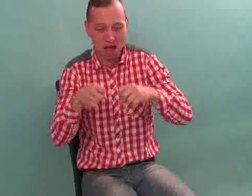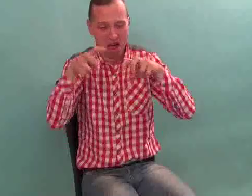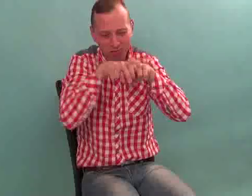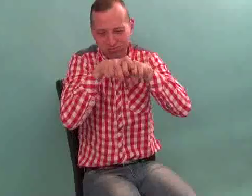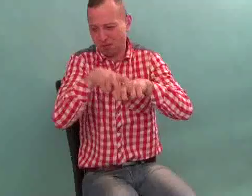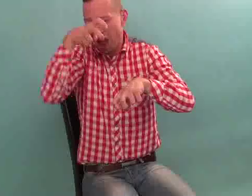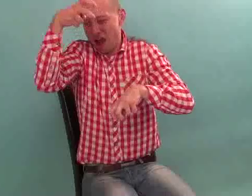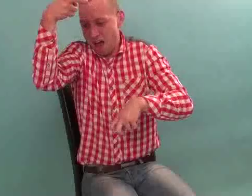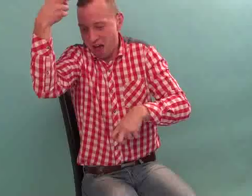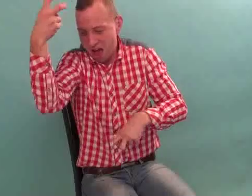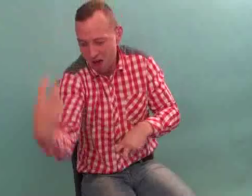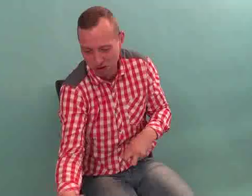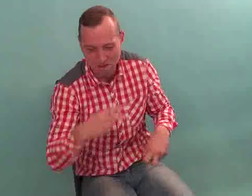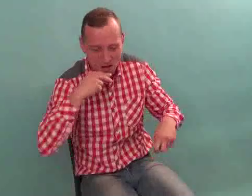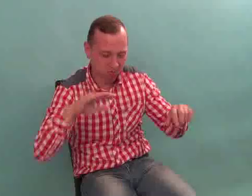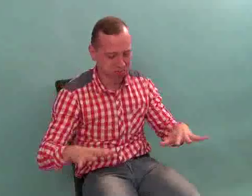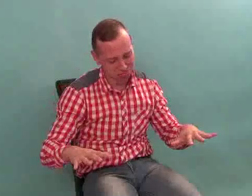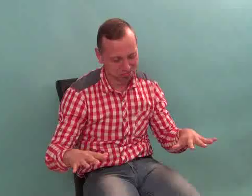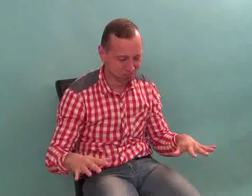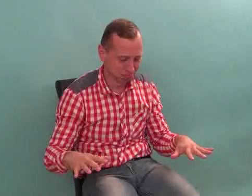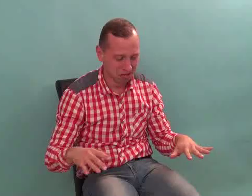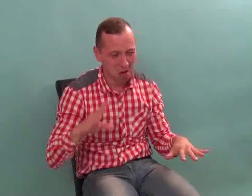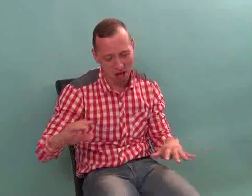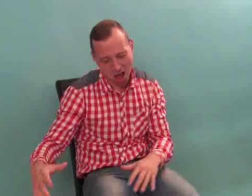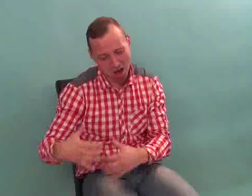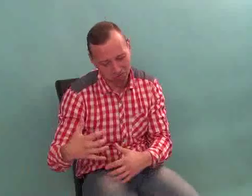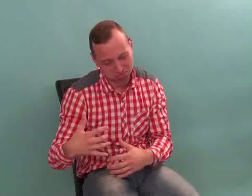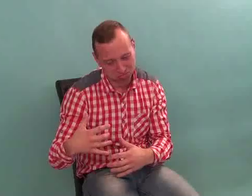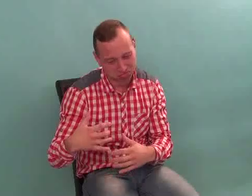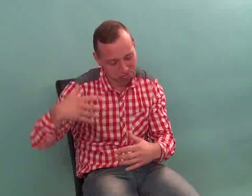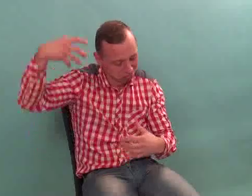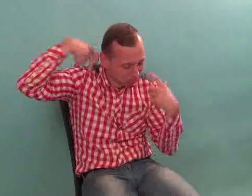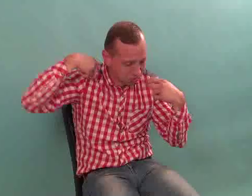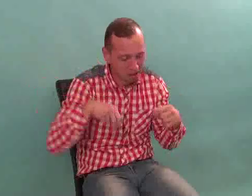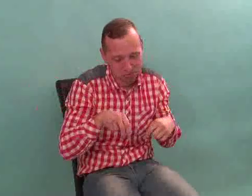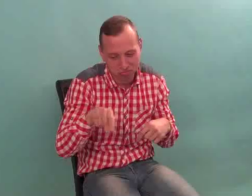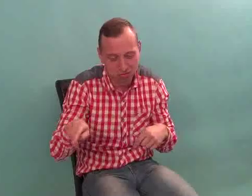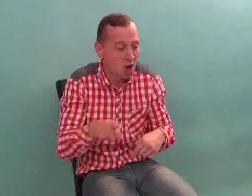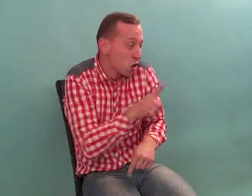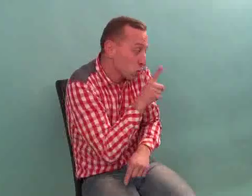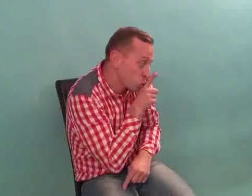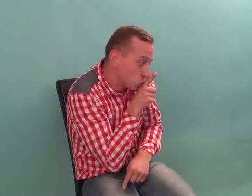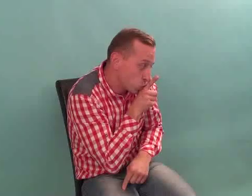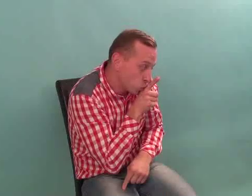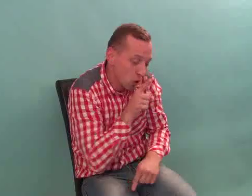Chłopak spadł do wody razem z psem, chłopak bierze psa na ręce i mówi mu, żeby byli cicho.